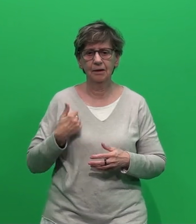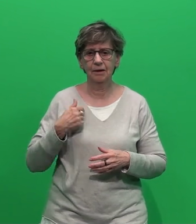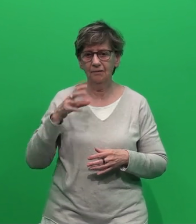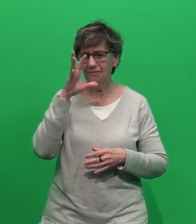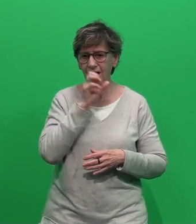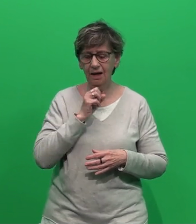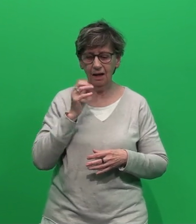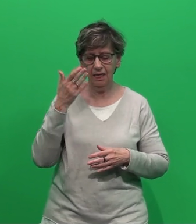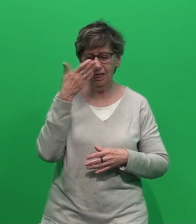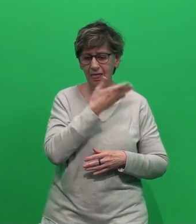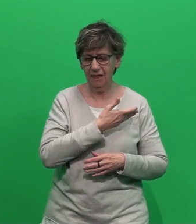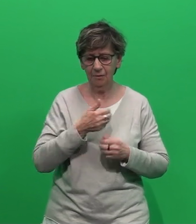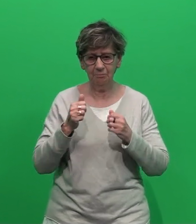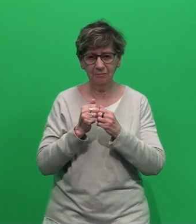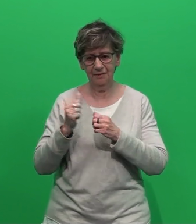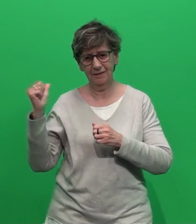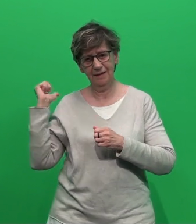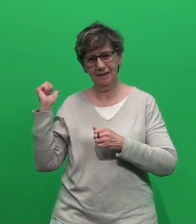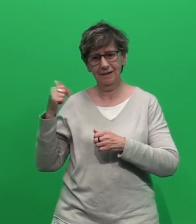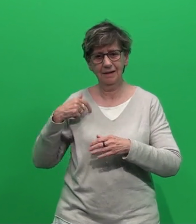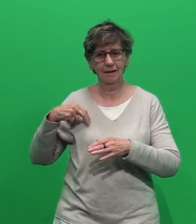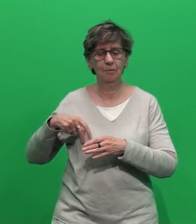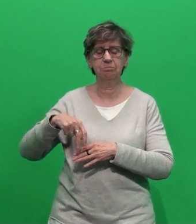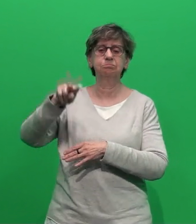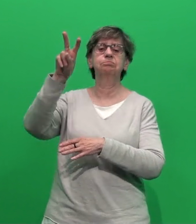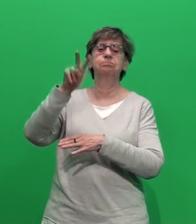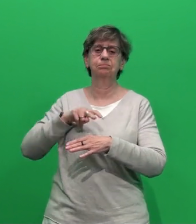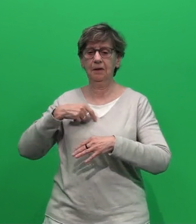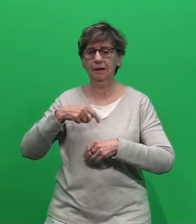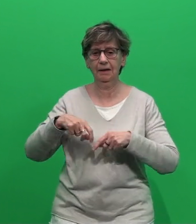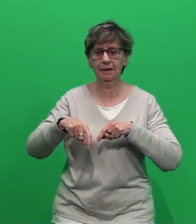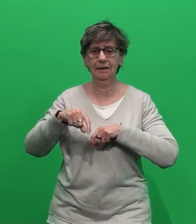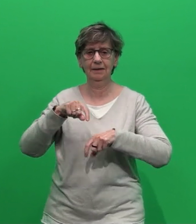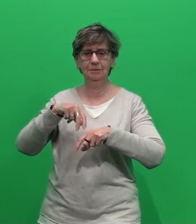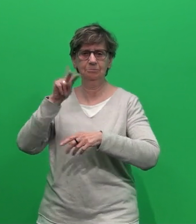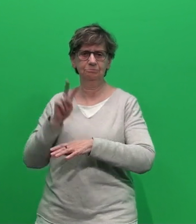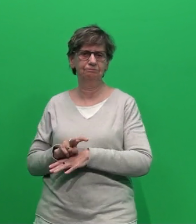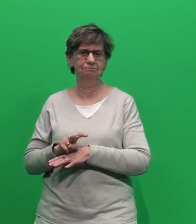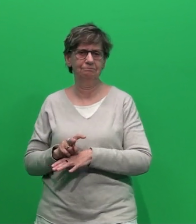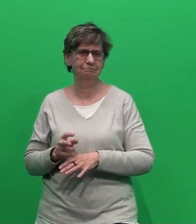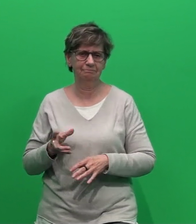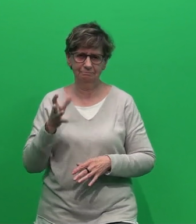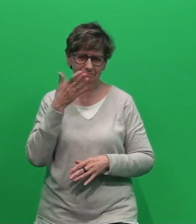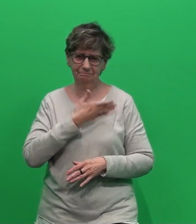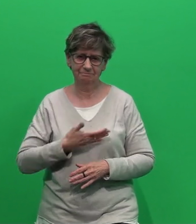Vaig cometre un error, no vaig veure que hi havia una pedra just darrere i vaig trepitjar-la i vaig caure, vaig fer passes enrere i vaig caure, no me'n vaig adonar.